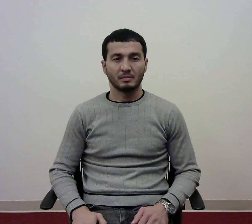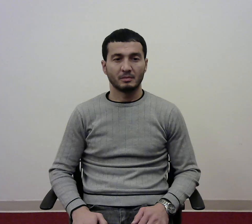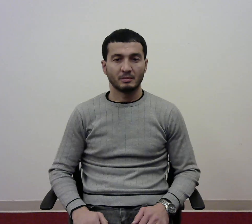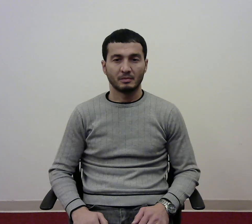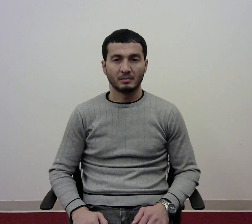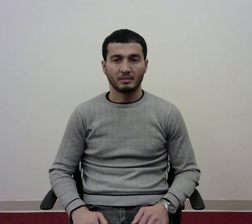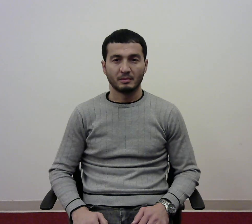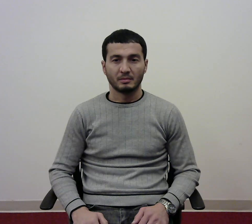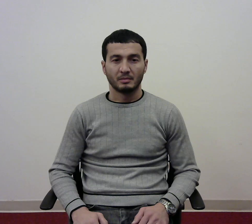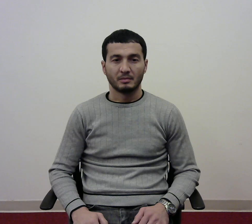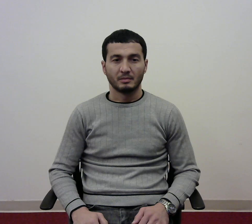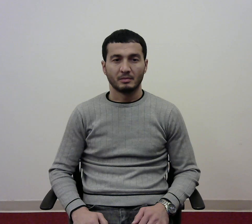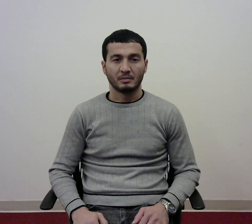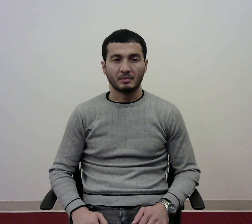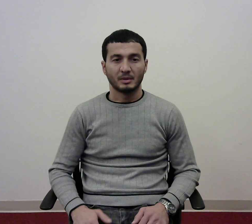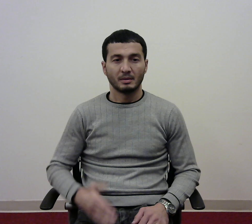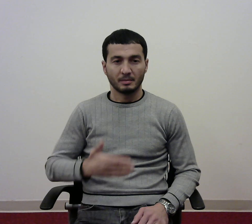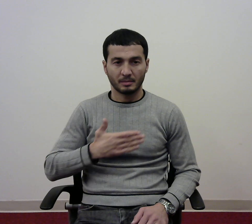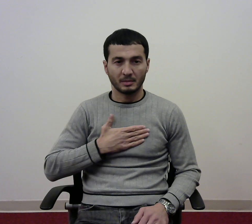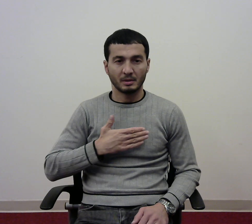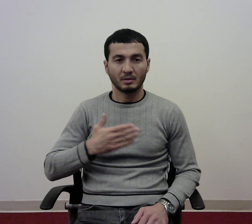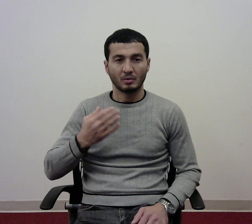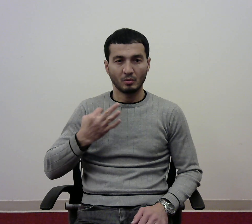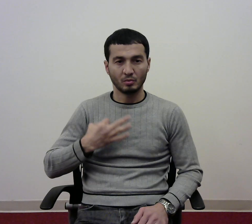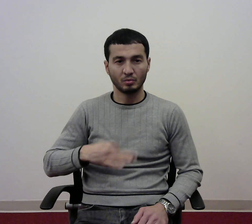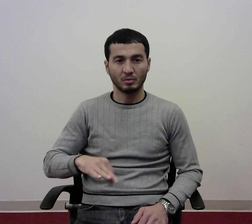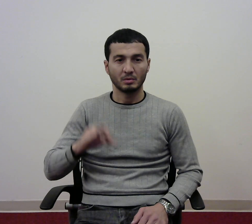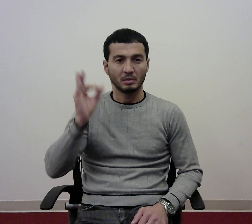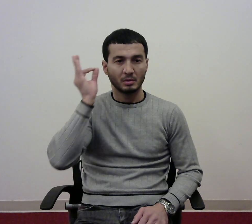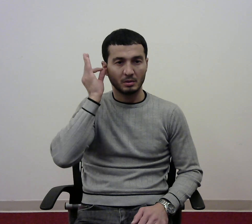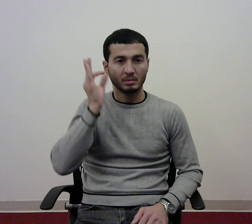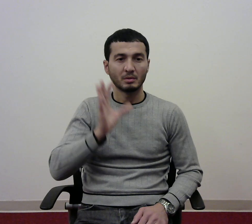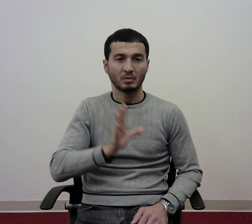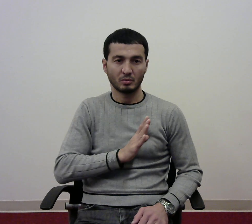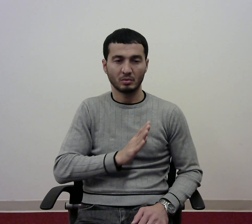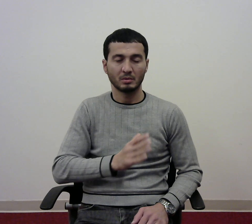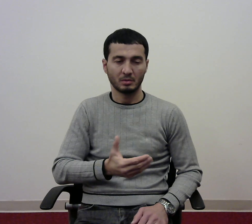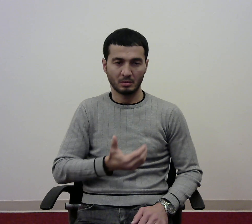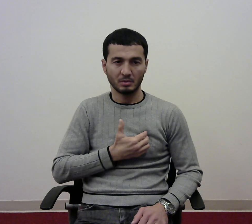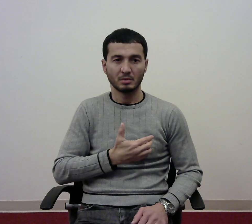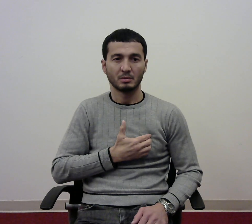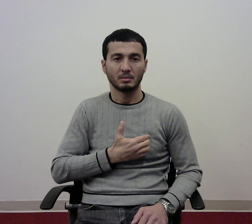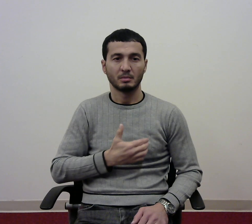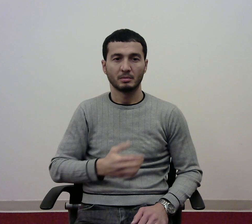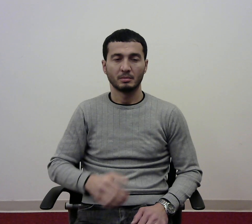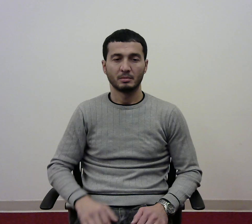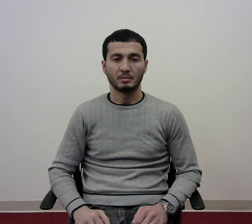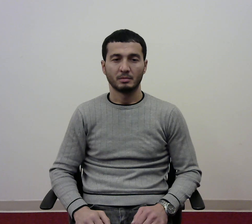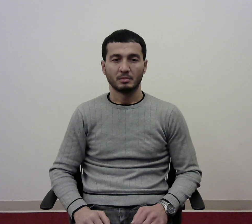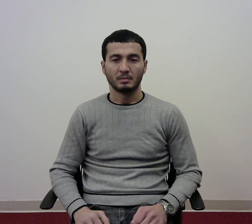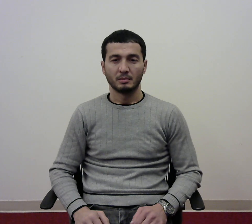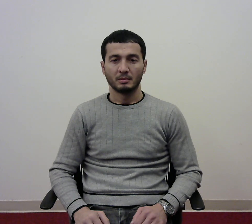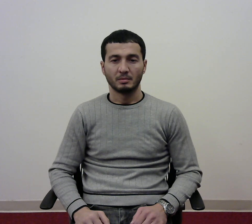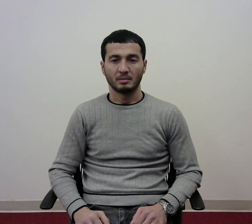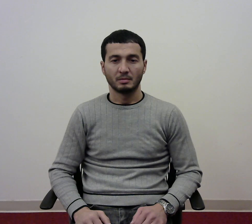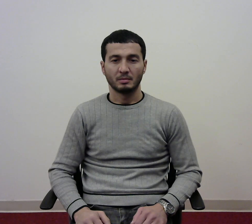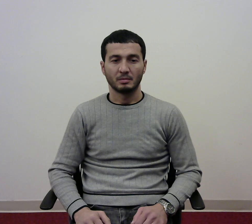Mənim oğlum həkim olmaq istəyir